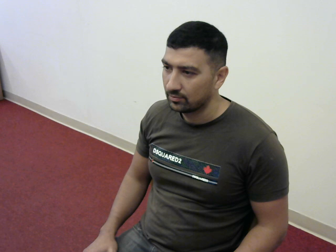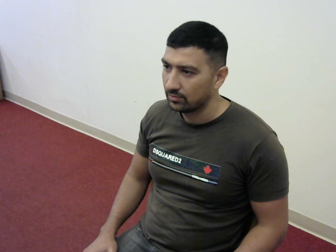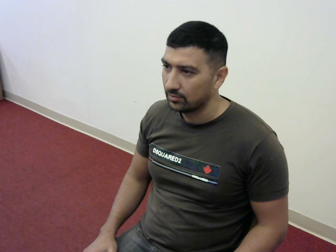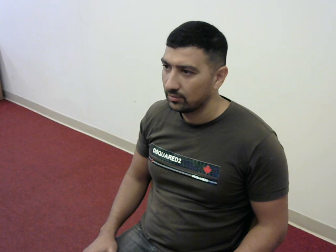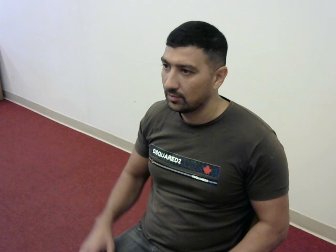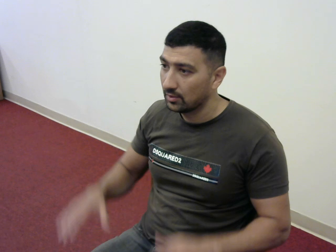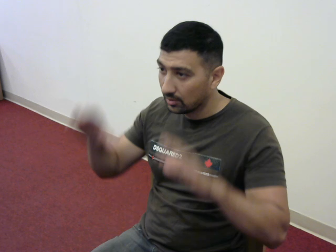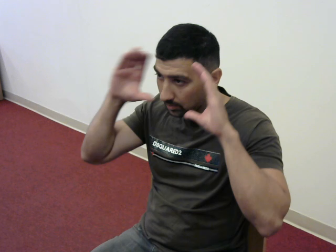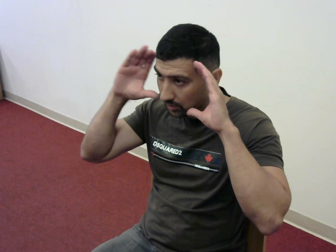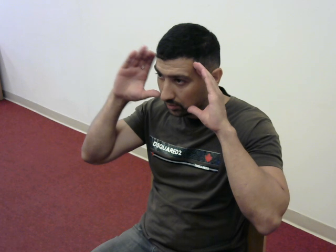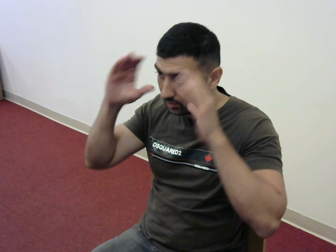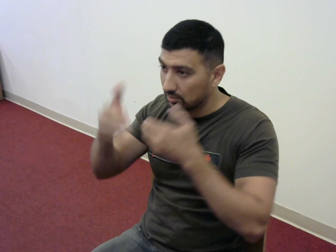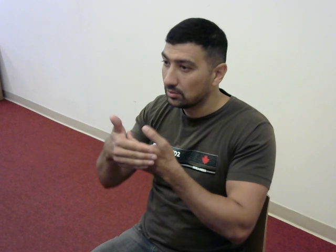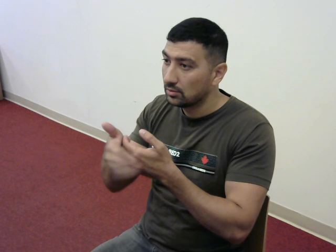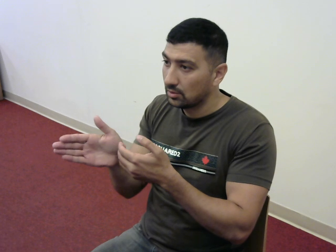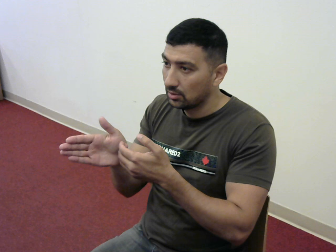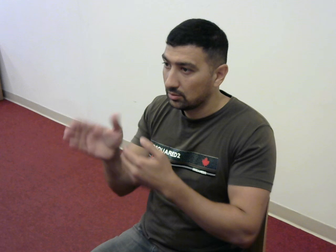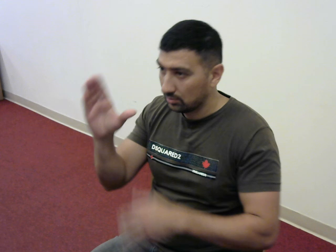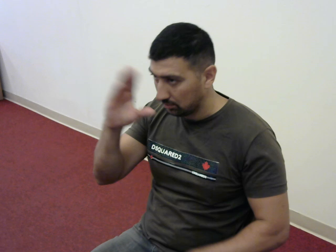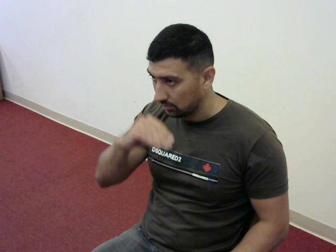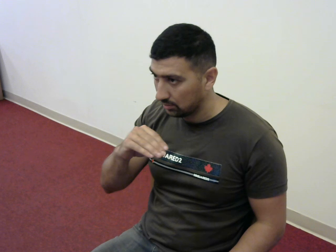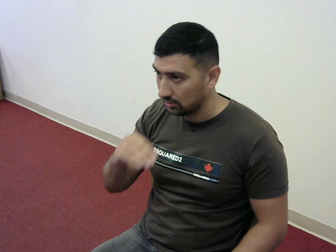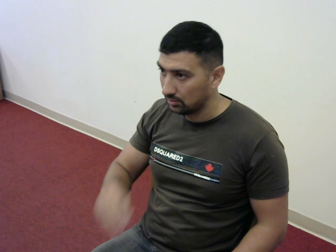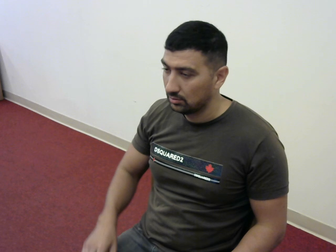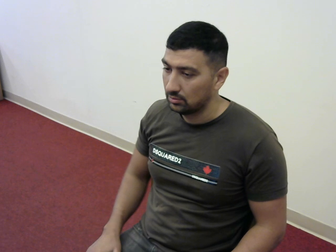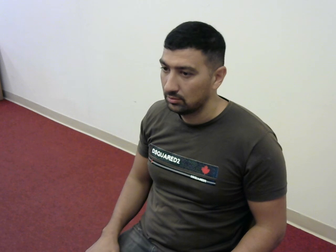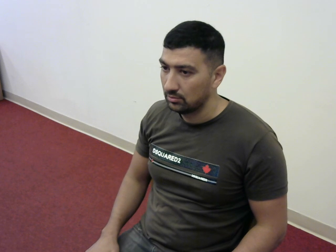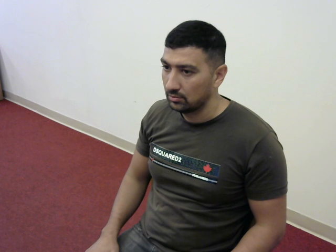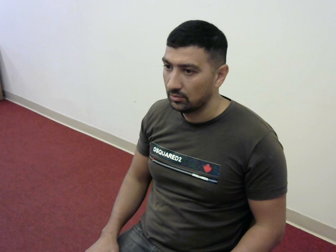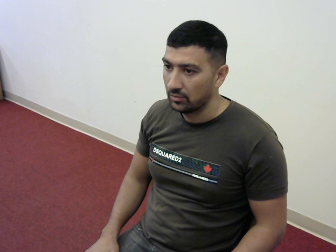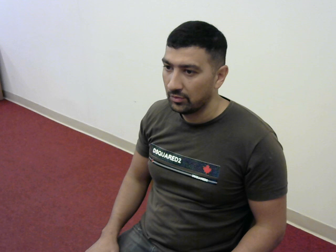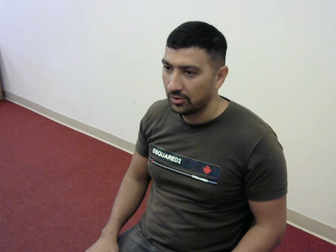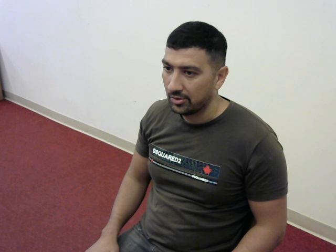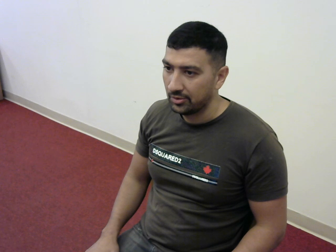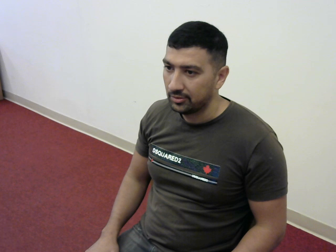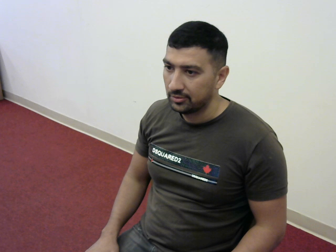Pəncərəni aça bilərsinizmi?